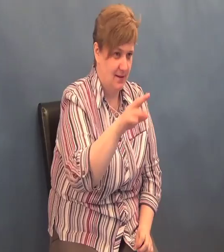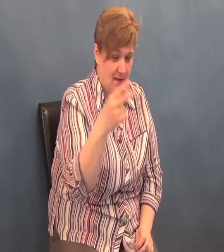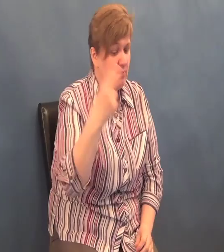To?